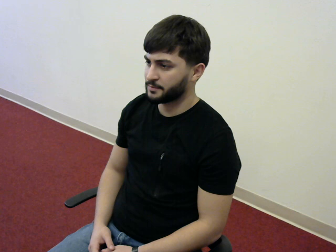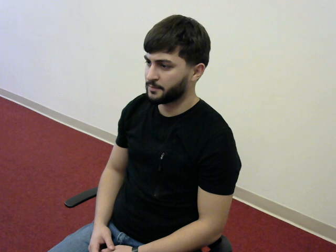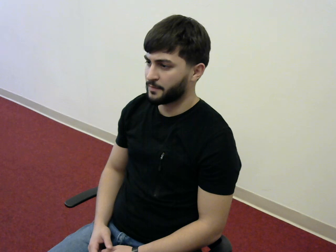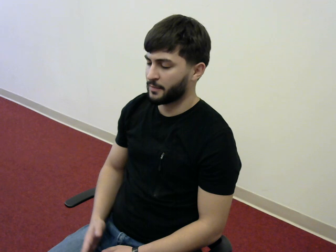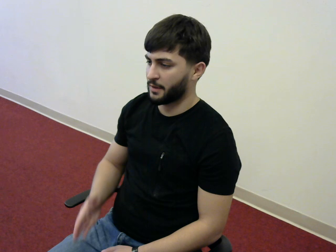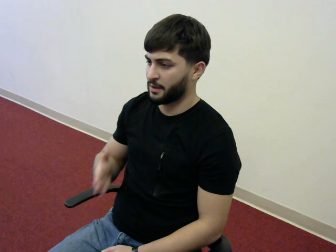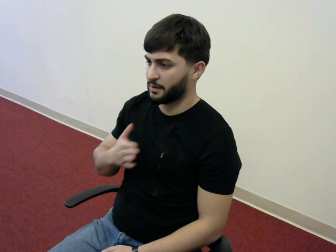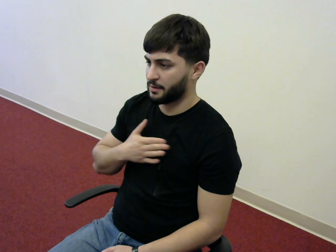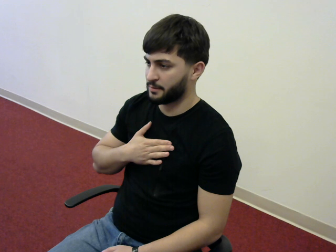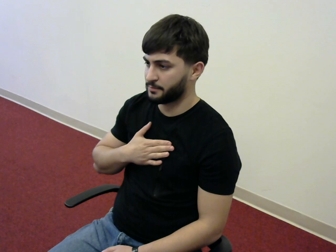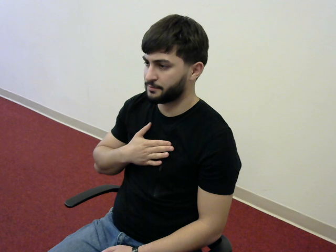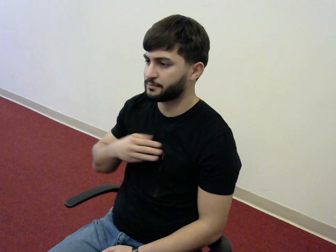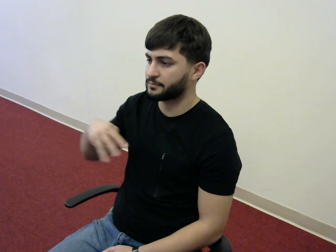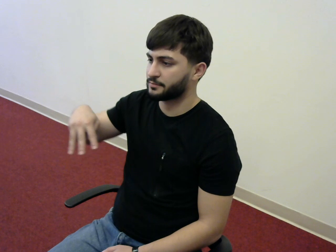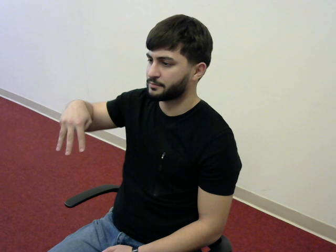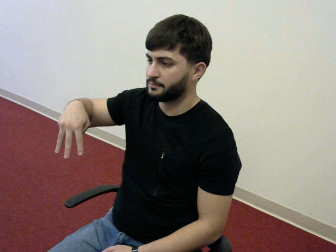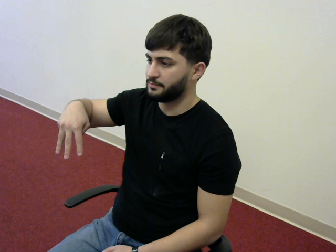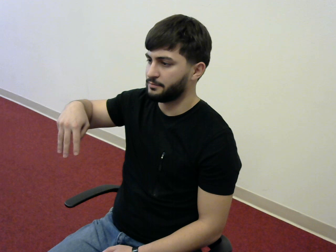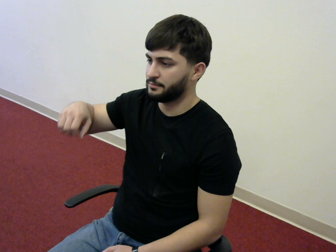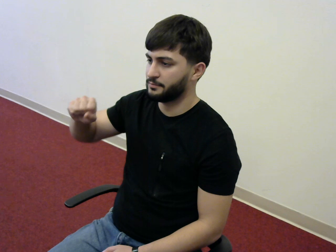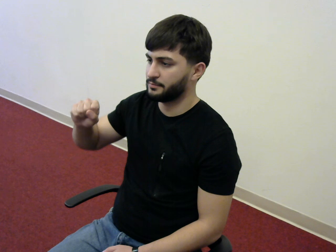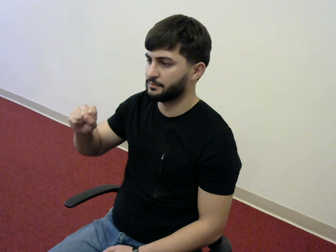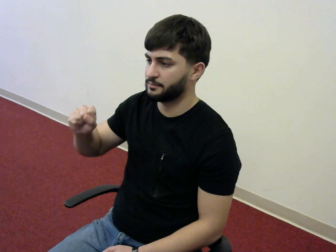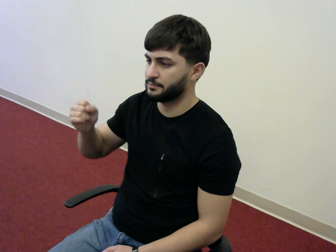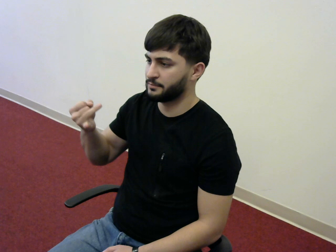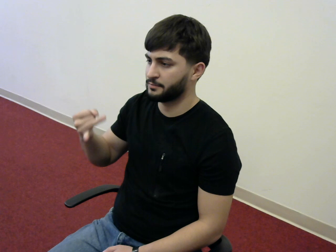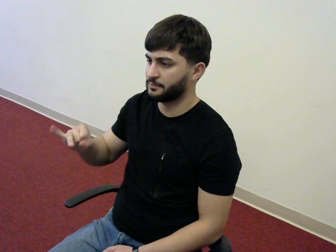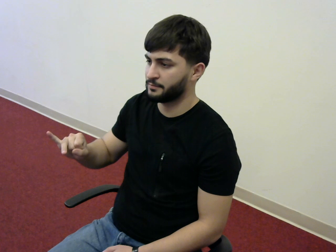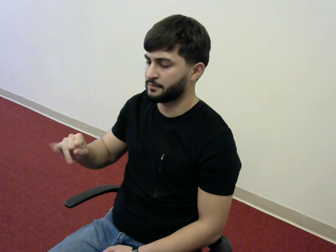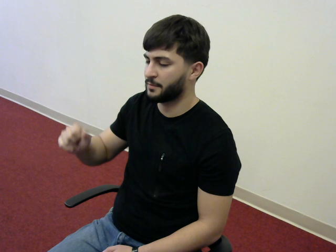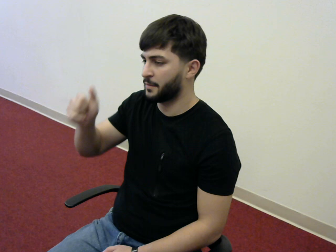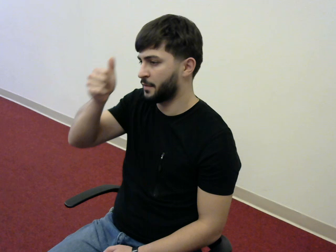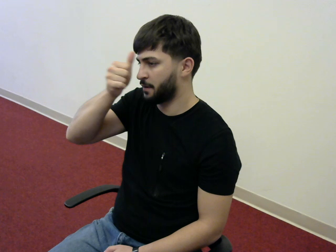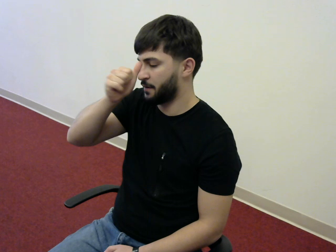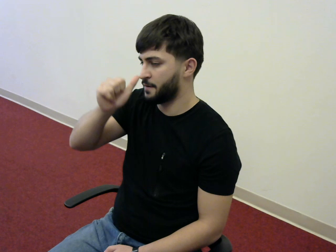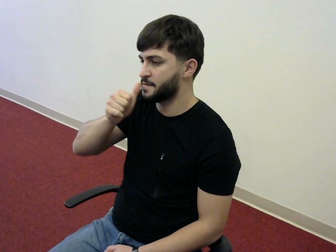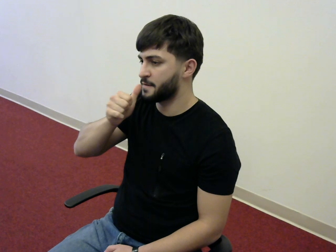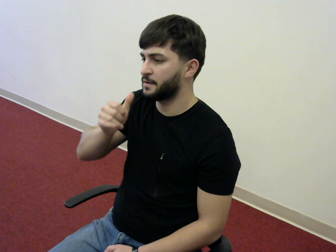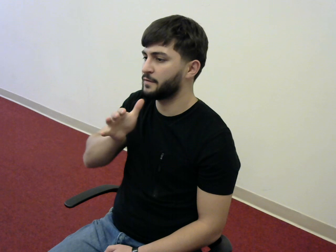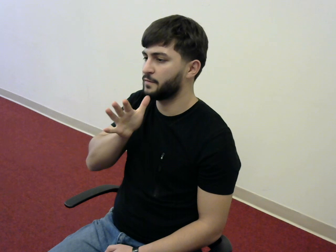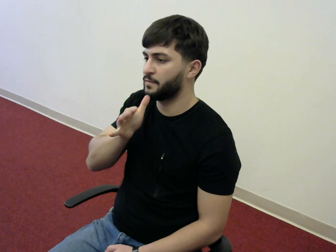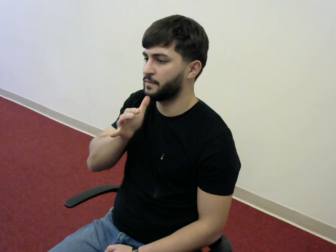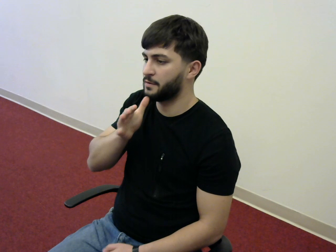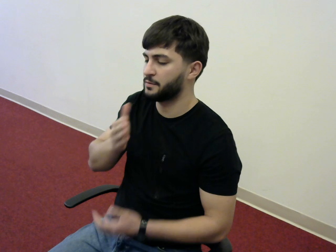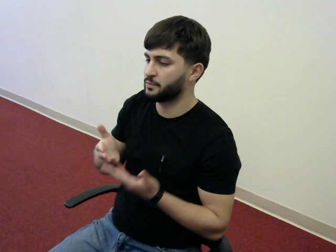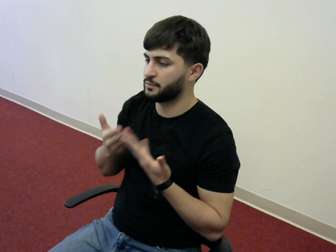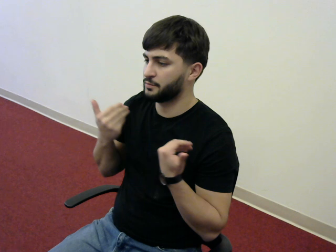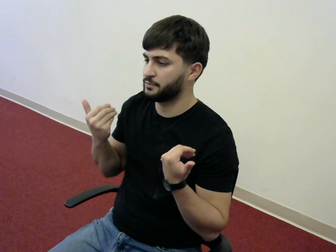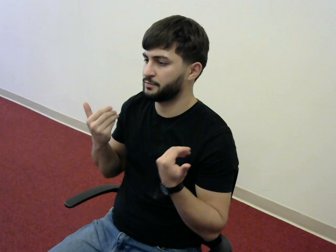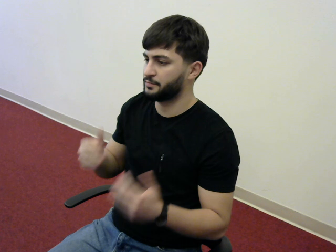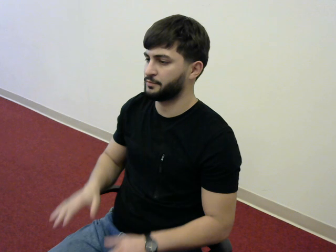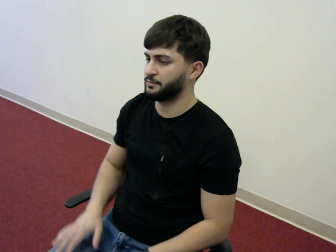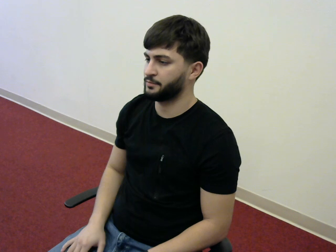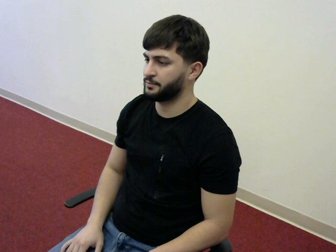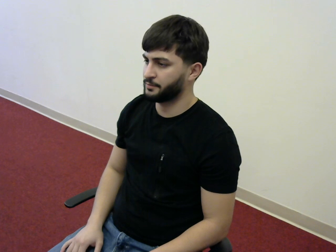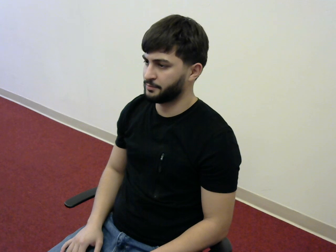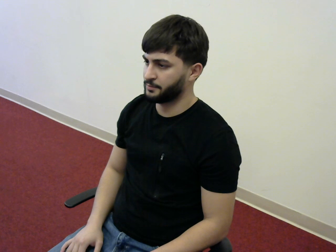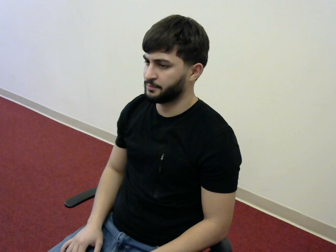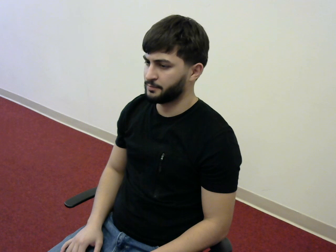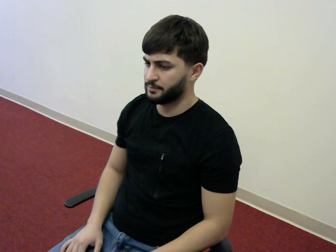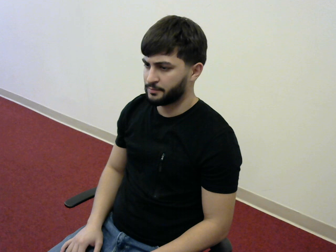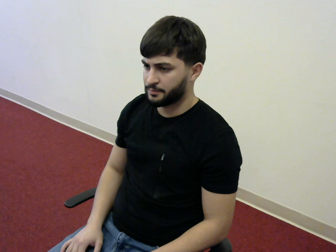Mənim may ayında vaxtım yoxdur